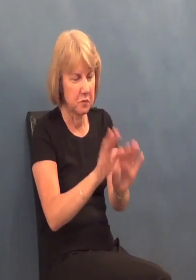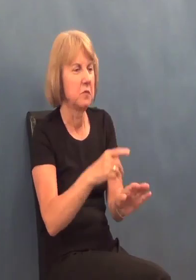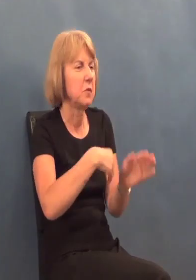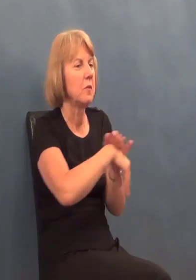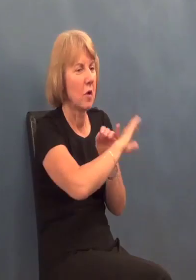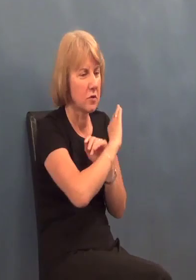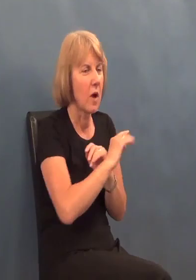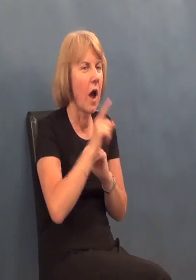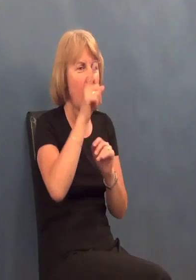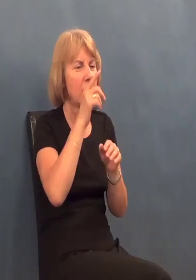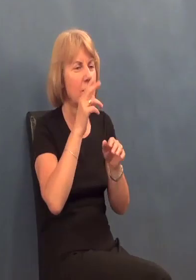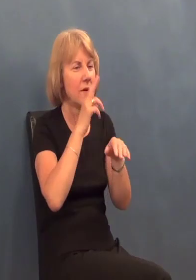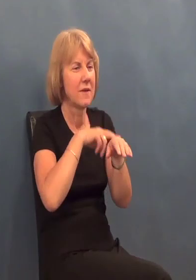Stawia miskę i wychodzi.